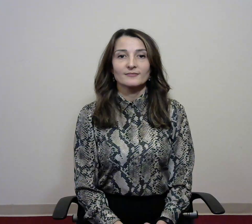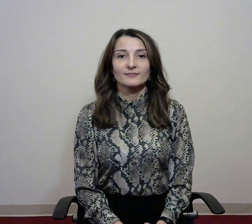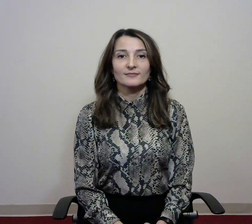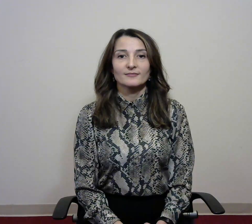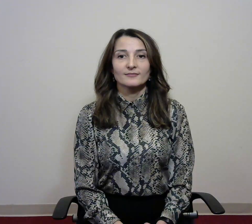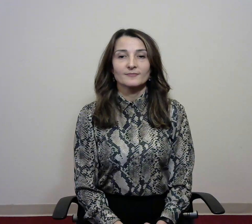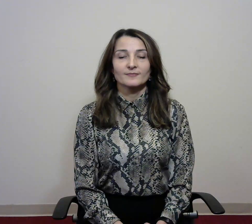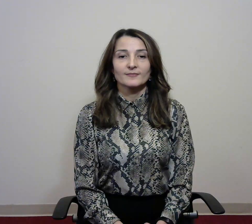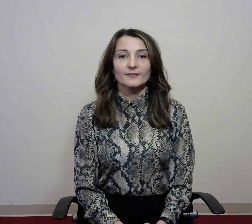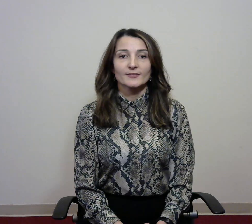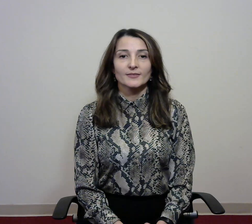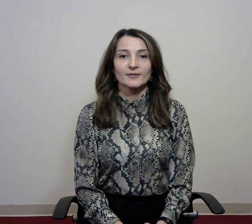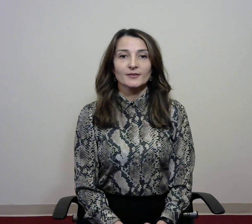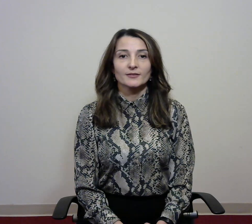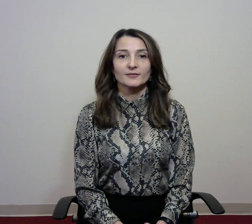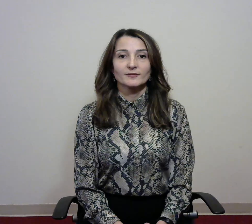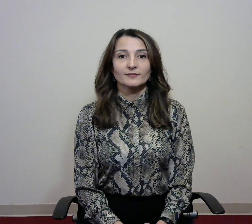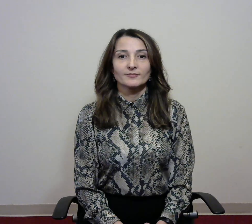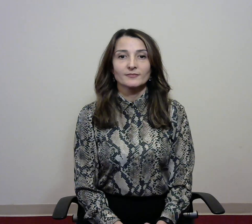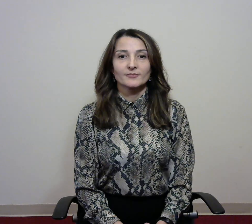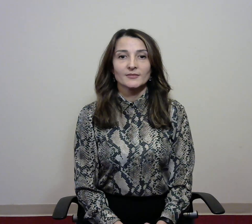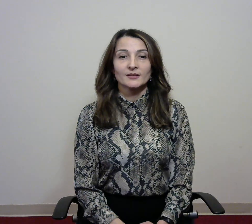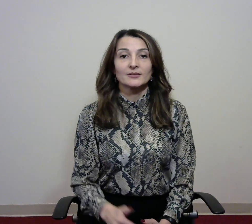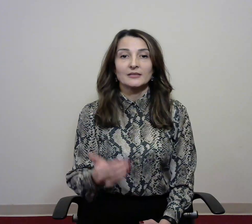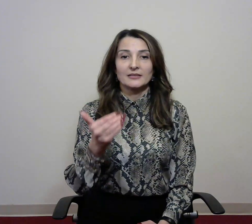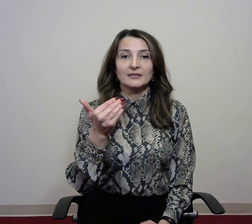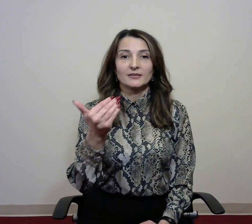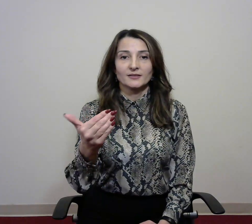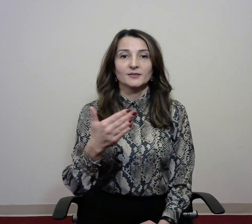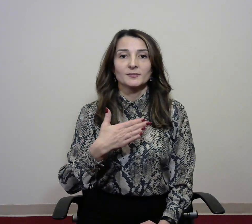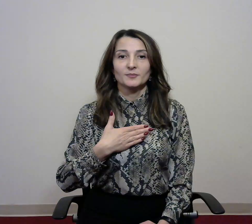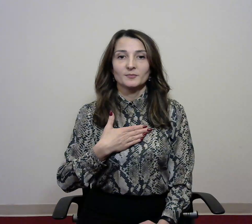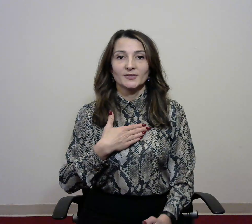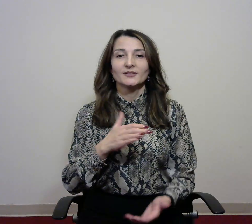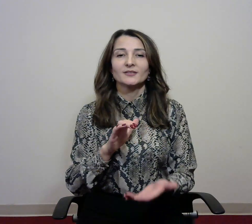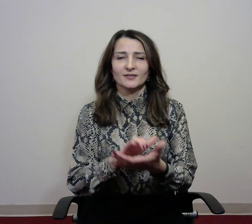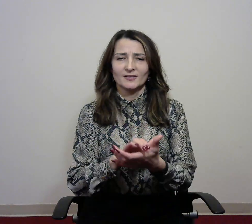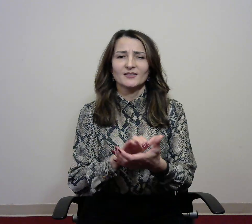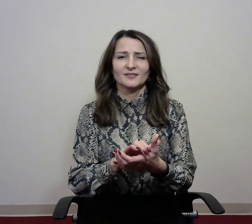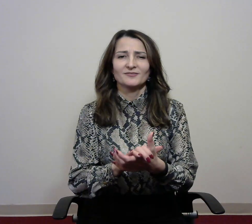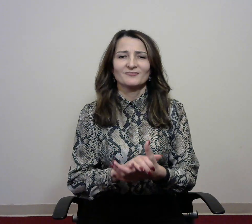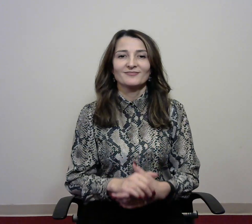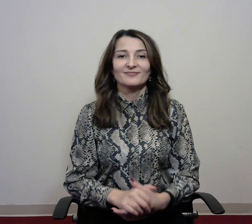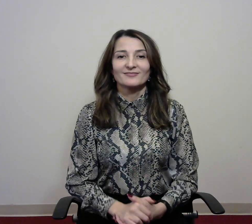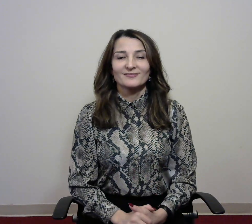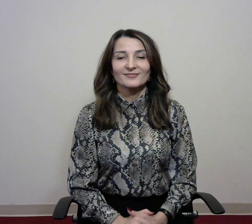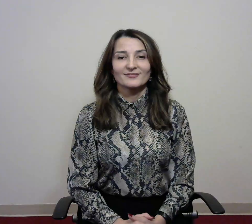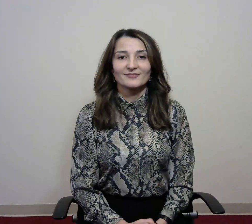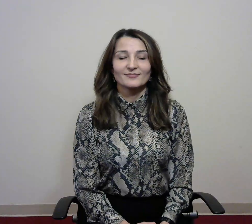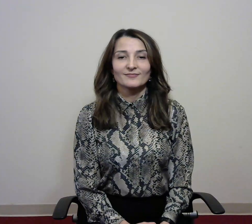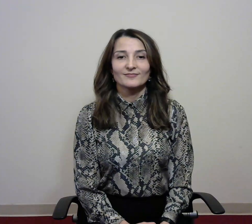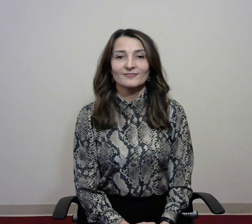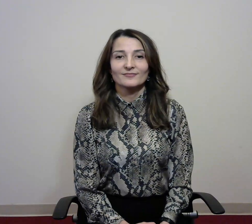Siz mənə tanış gəlirsiniz